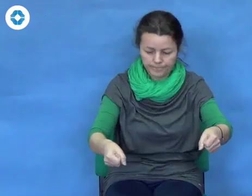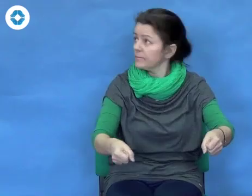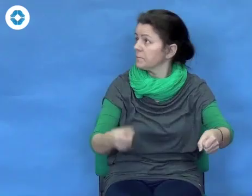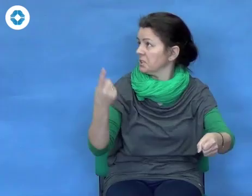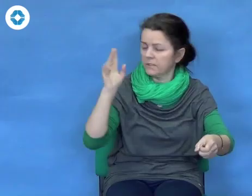Spojrzał jeszcze raz, czy mężczyzna go nie widzi.